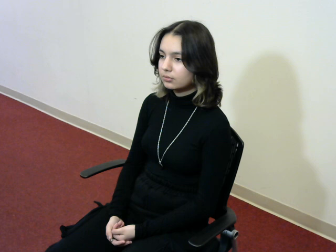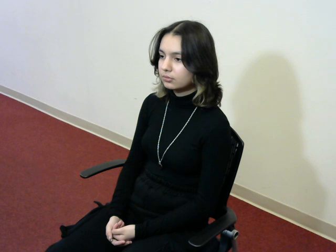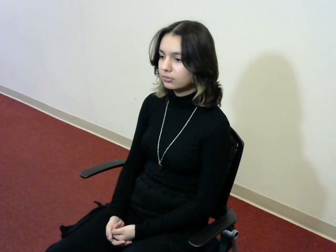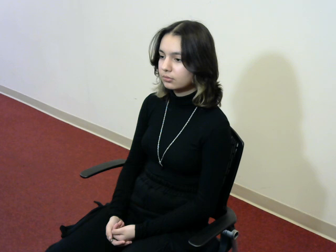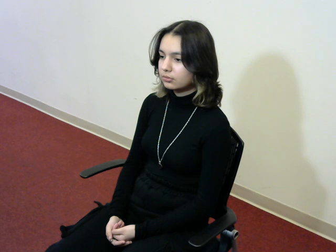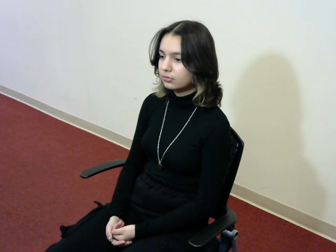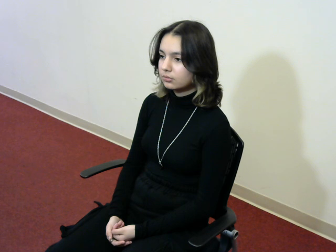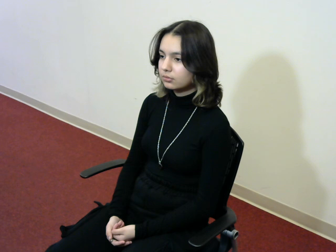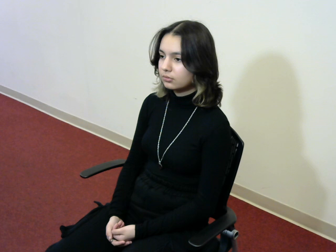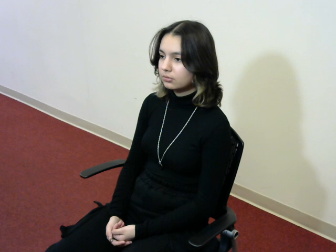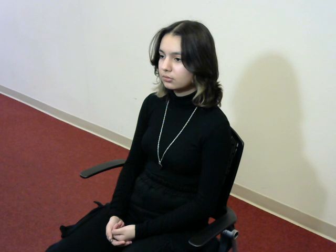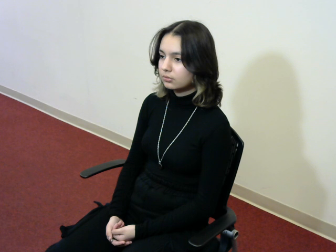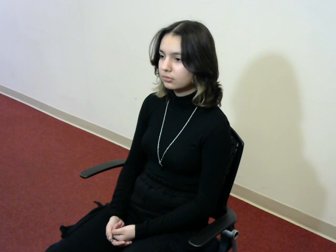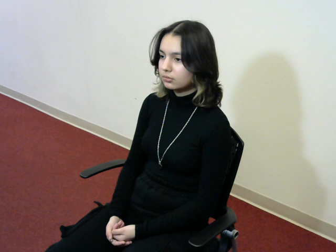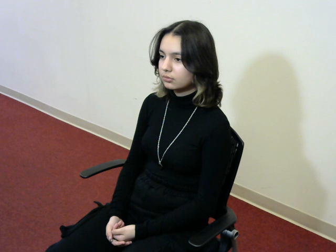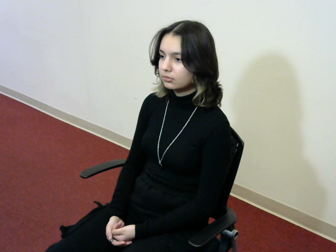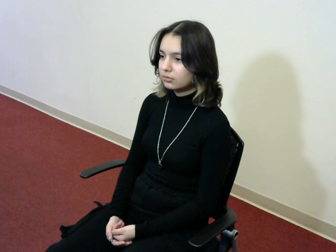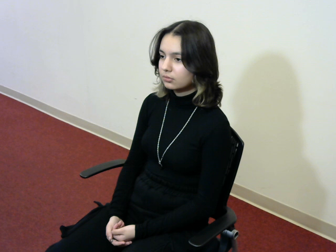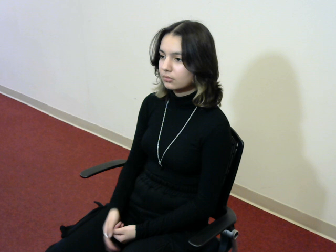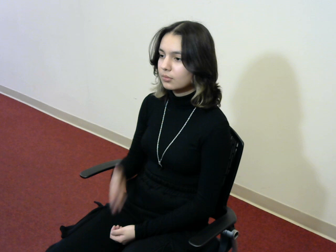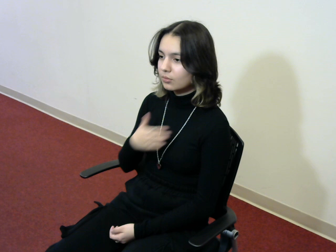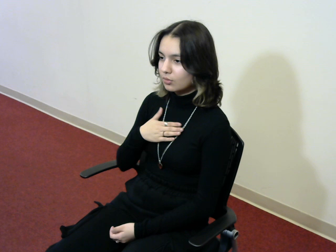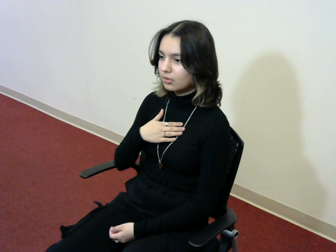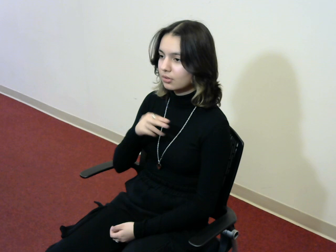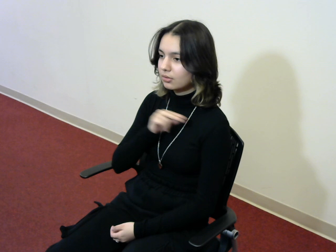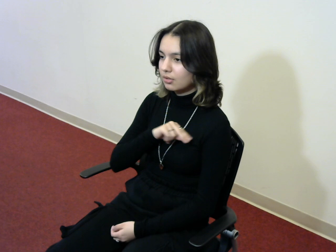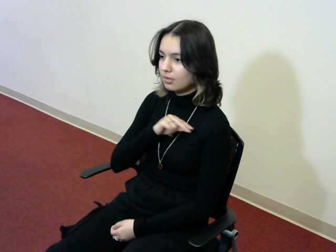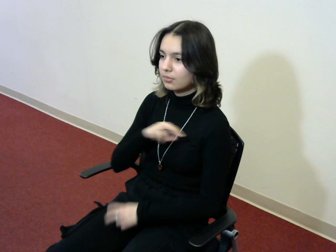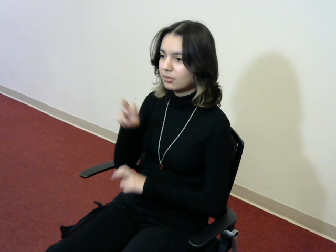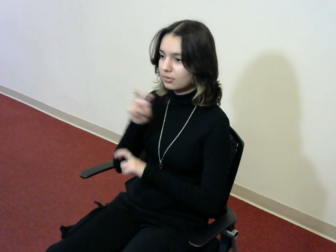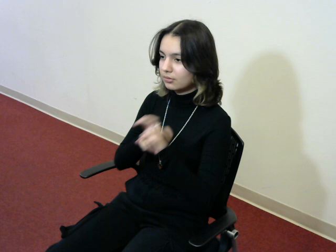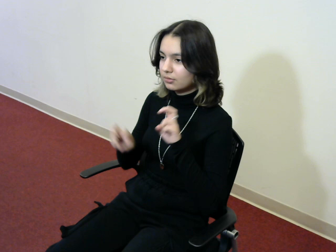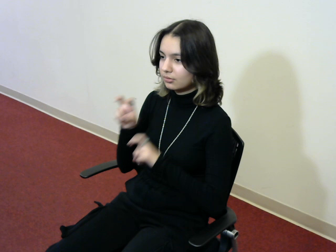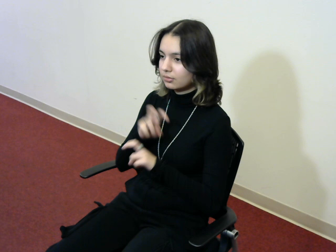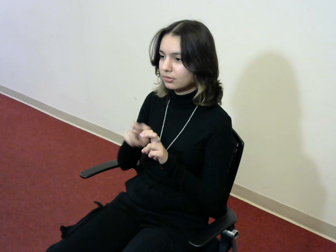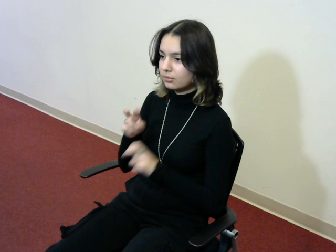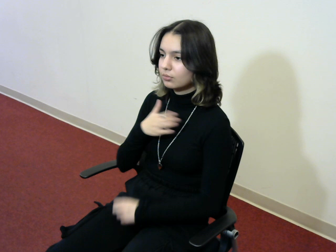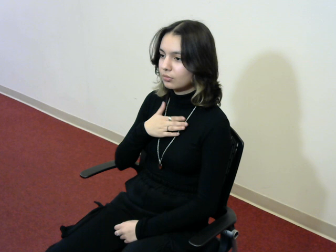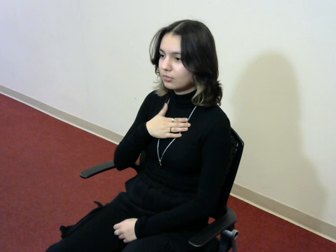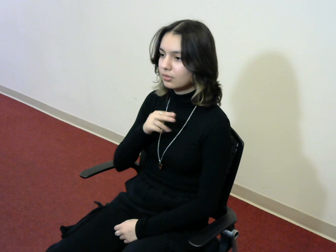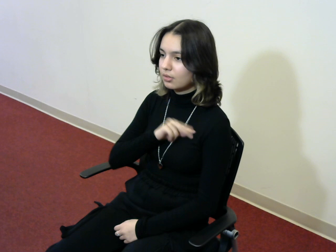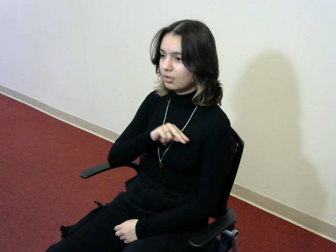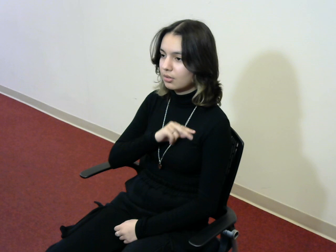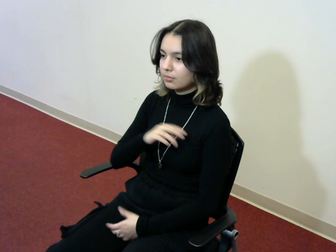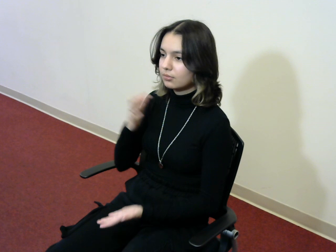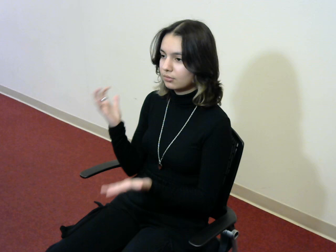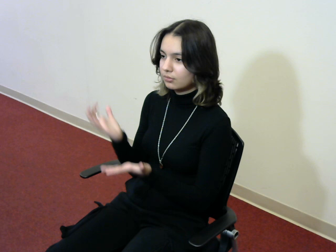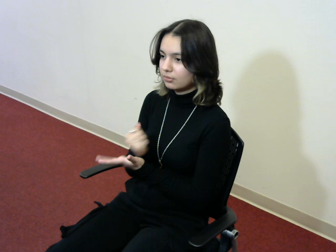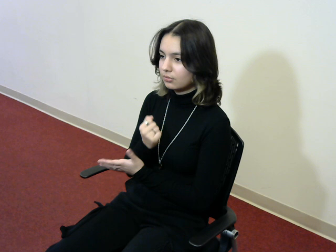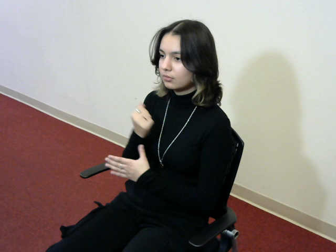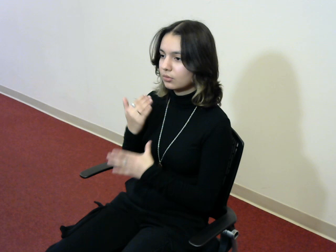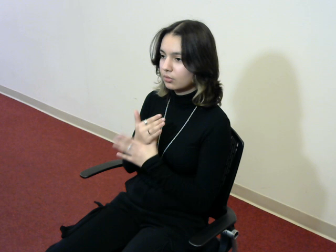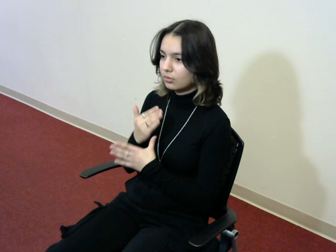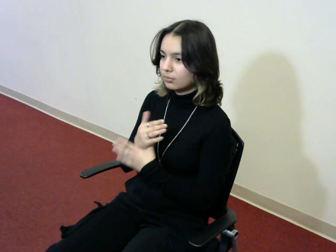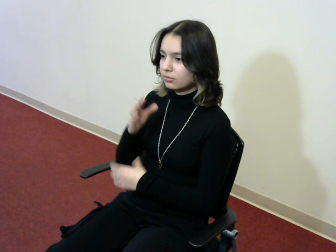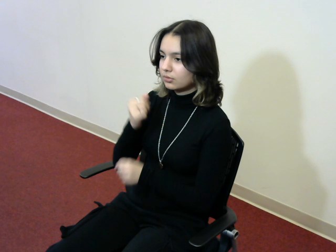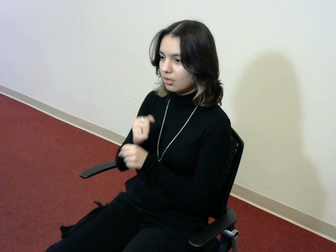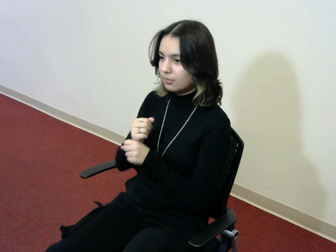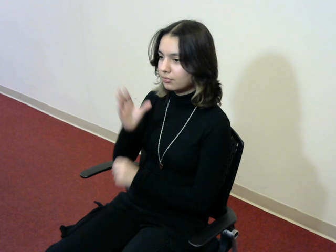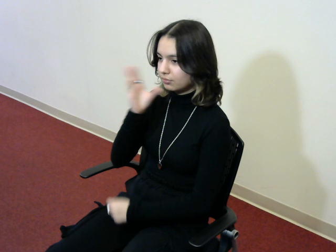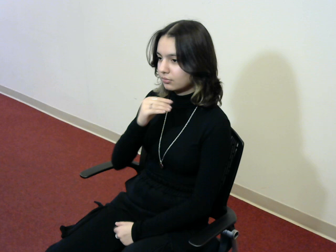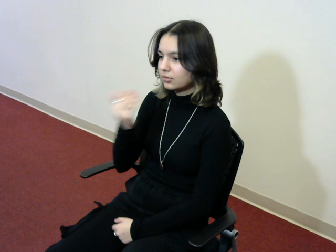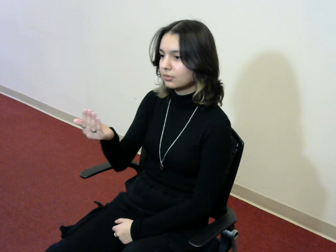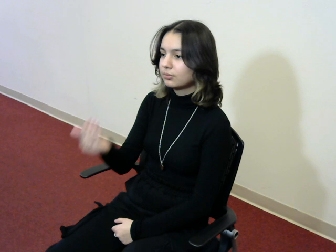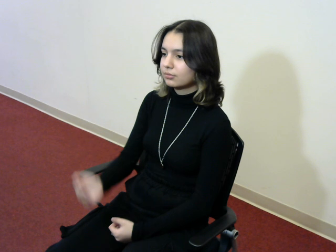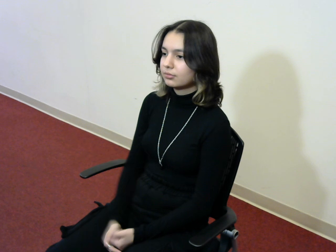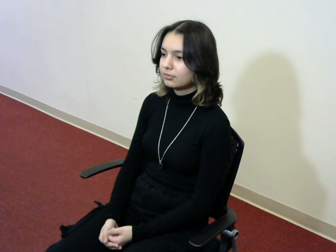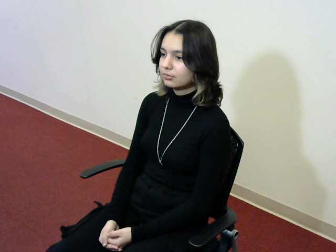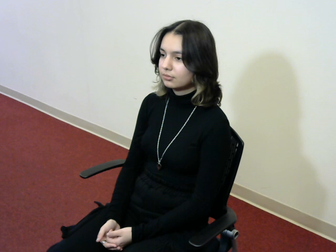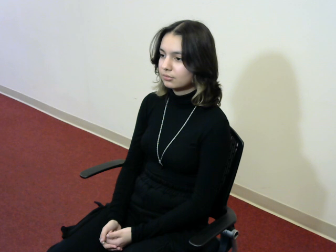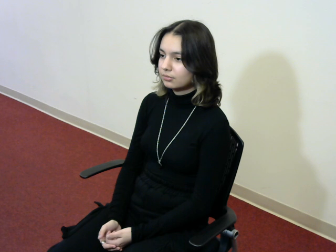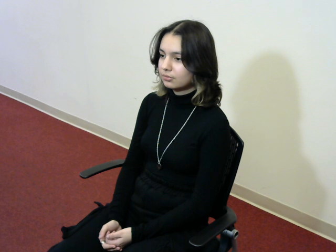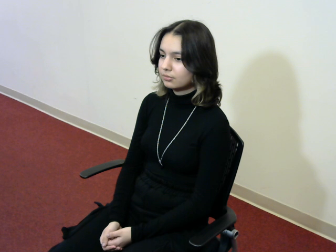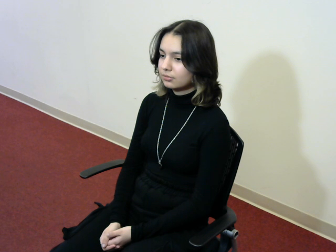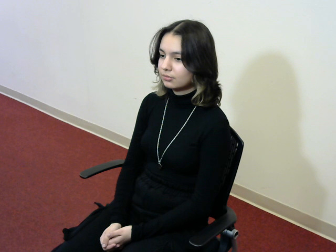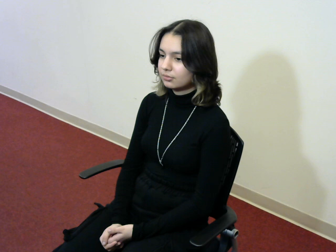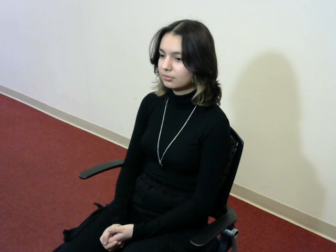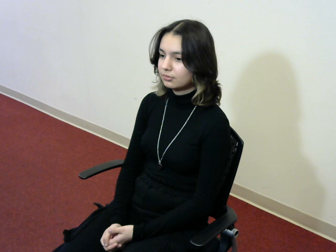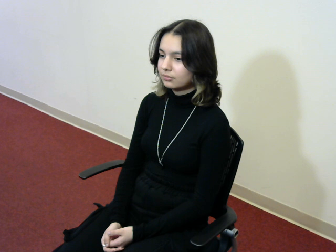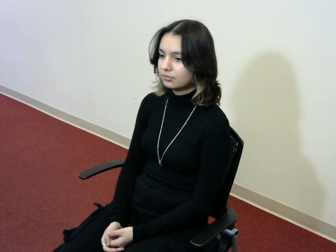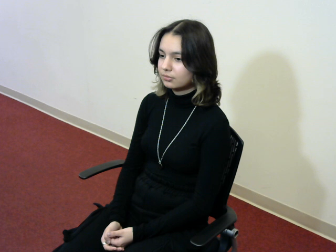Mən iş axtarıram, mənə iş tapmaqda kömək edə bilərsinizmi?